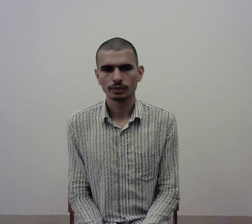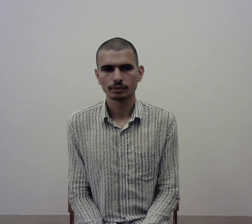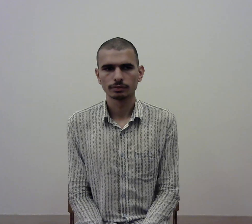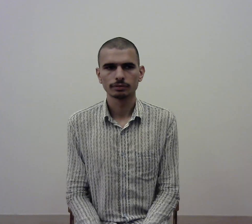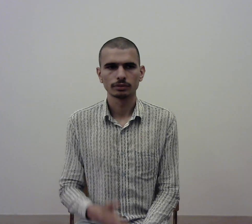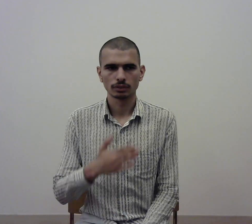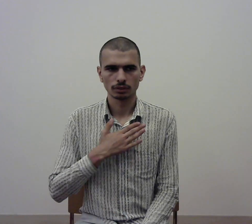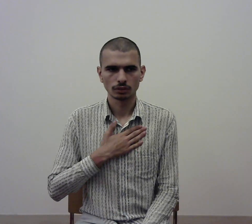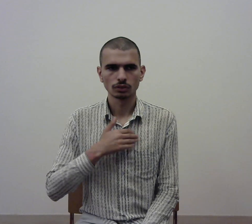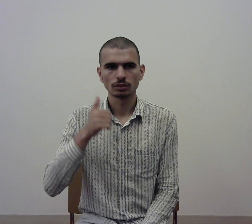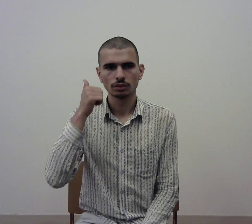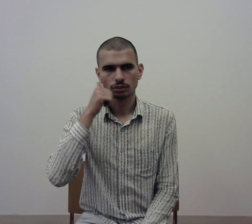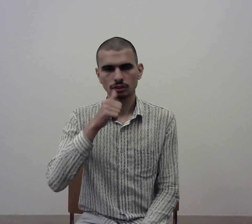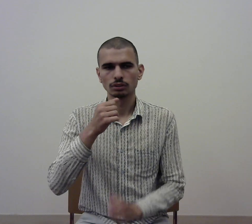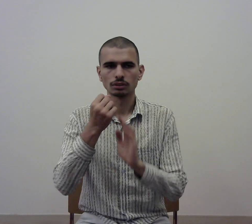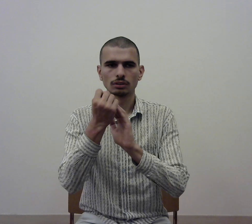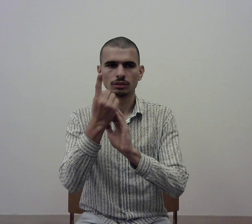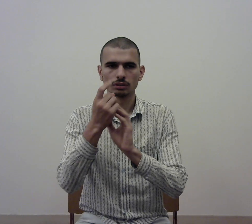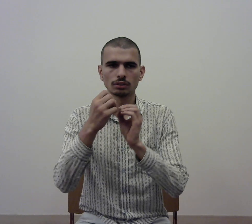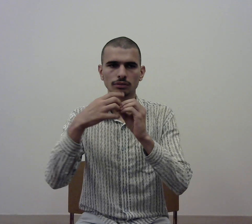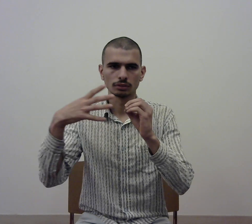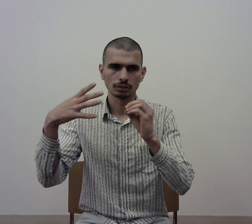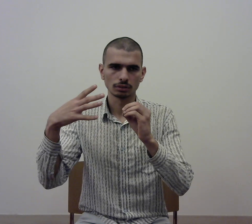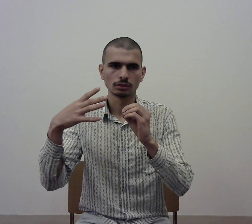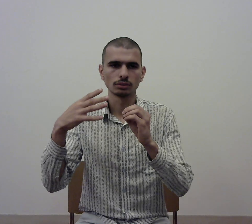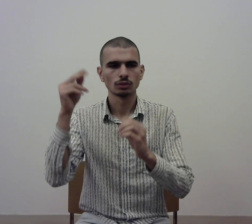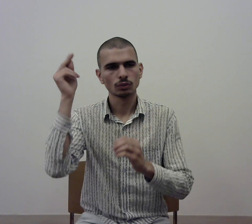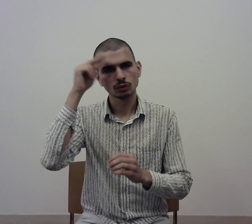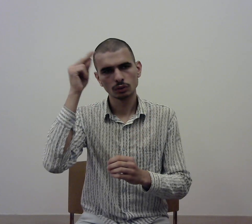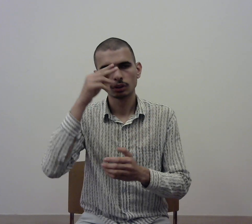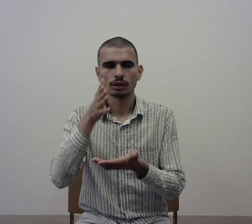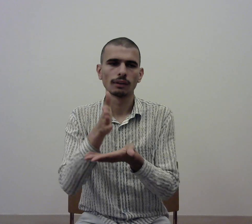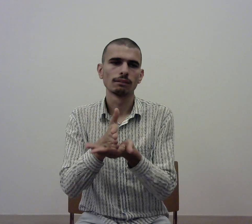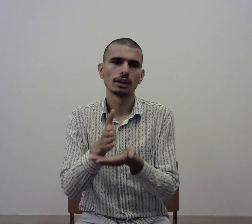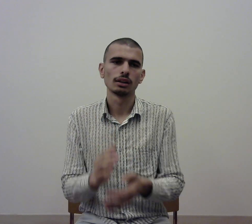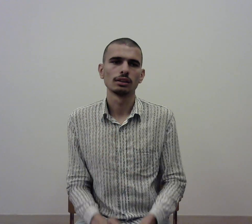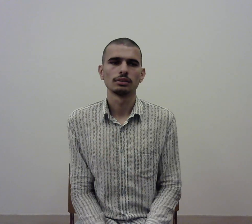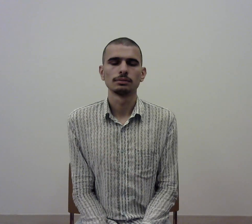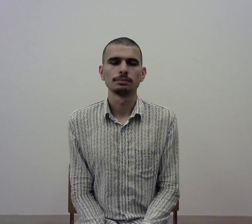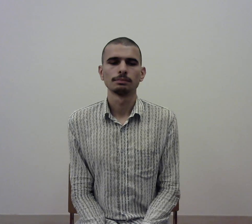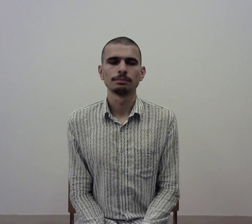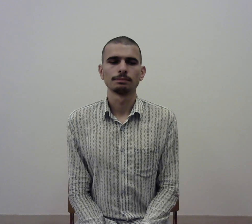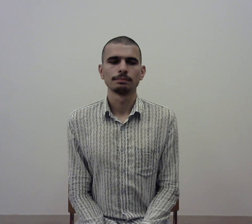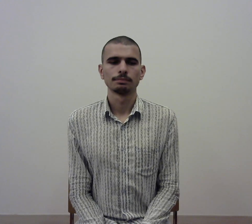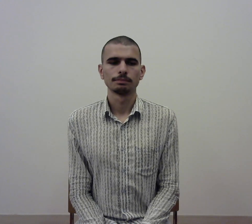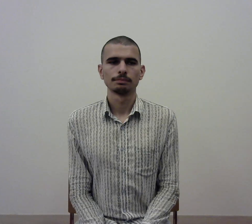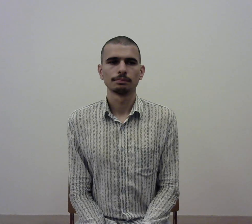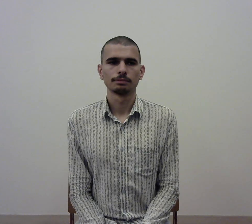Mənim sabah 11:15-də dərsim var